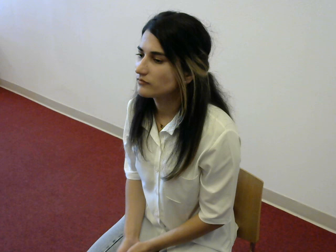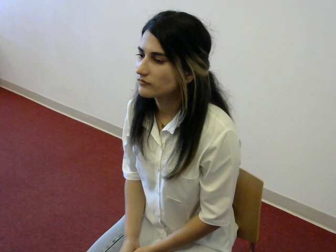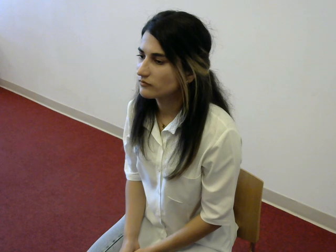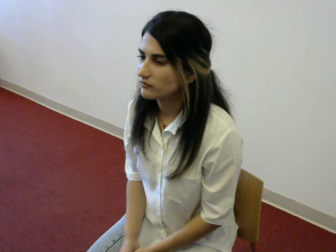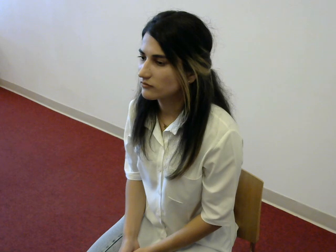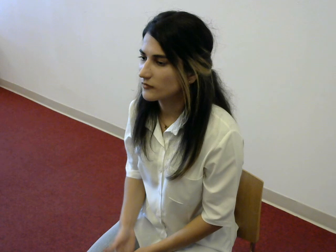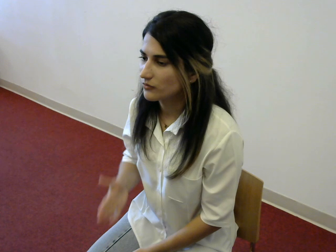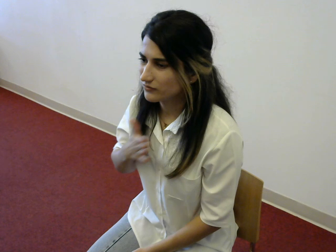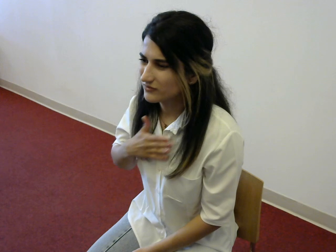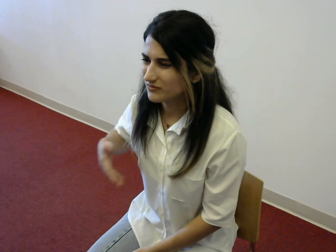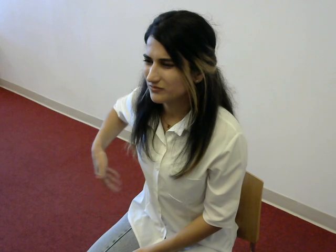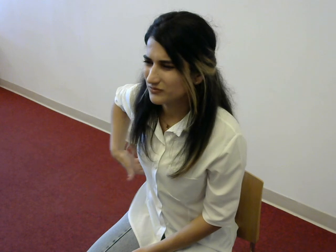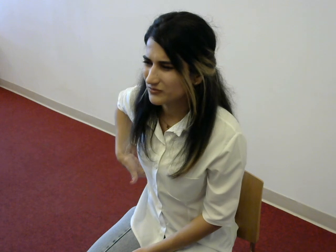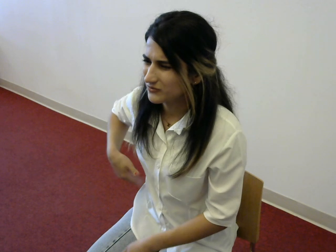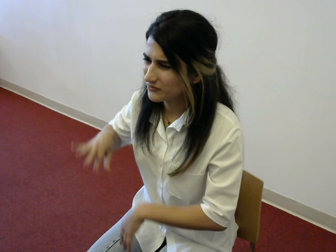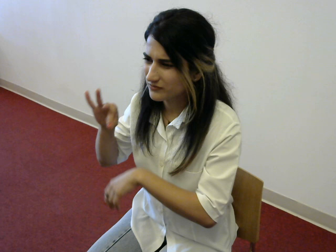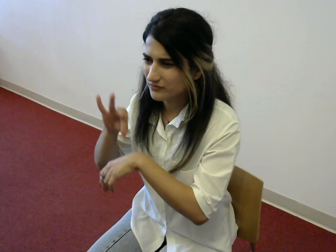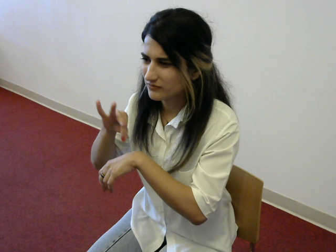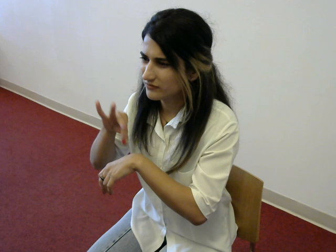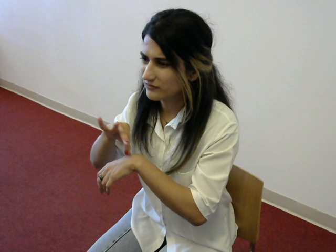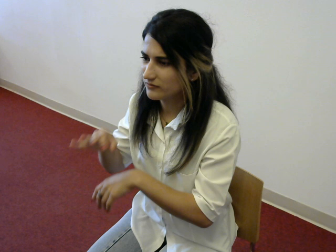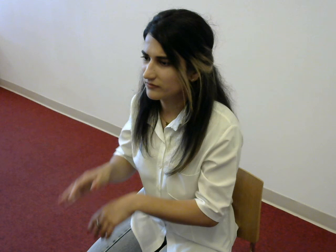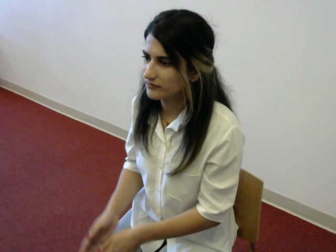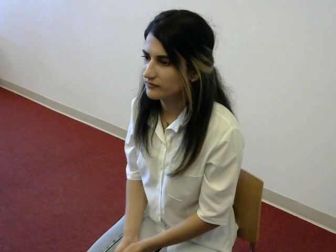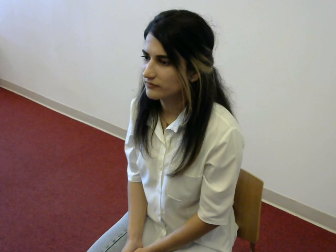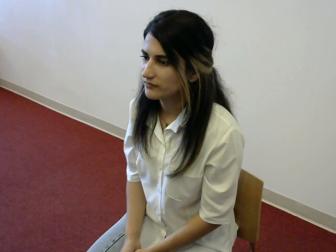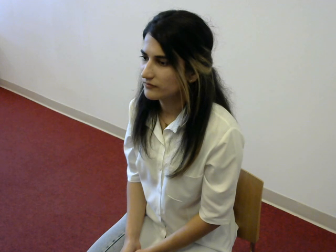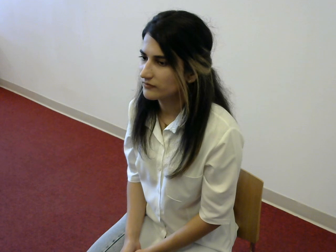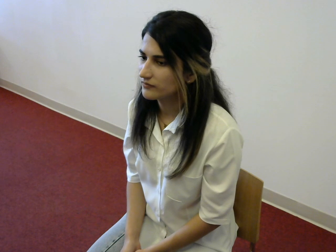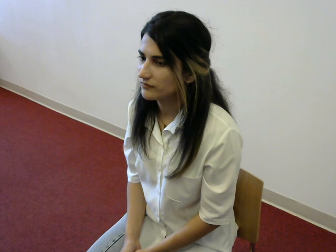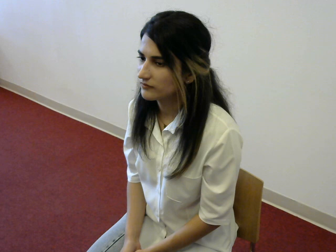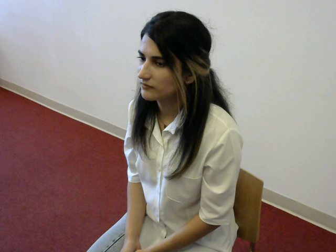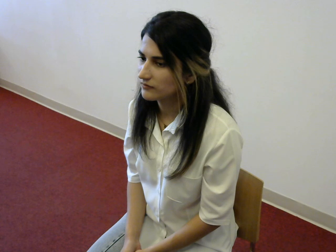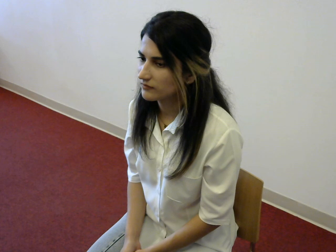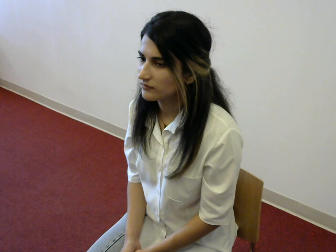Mənim belim ağrıyır